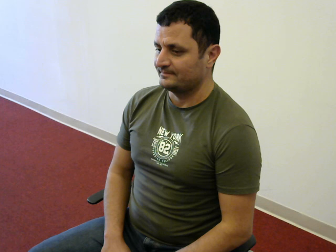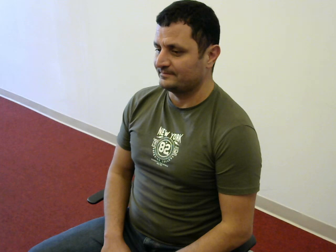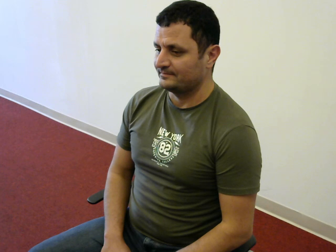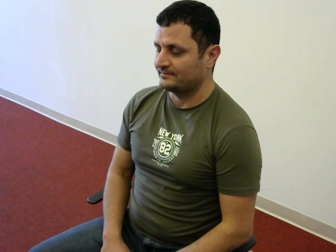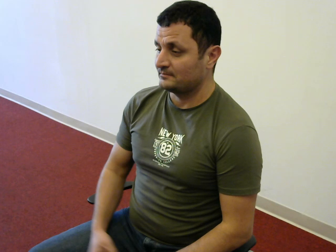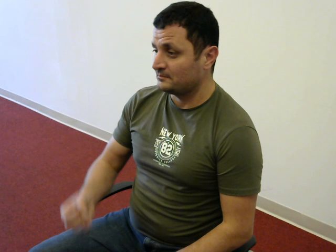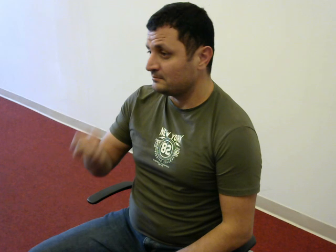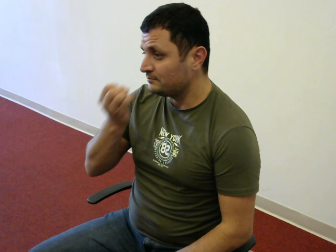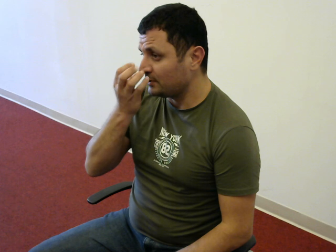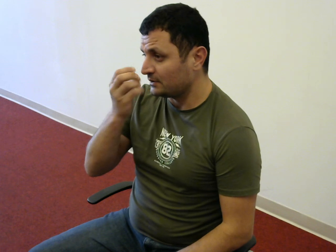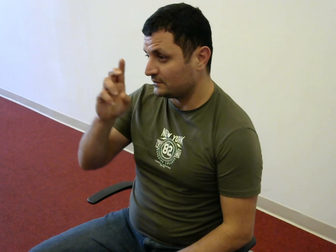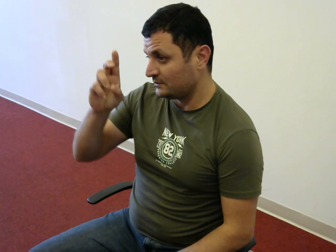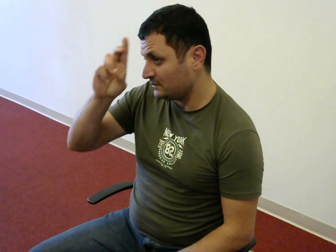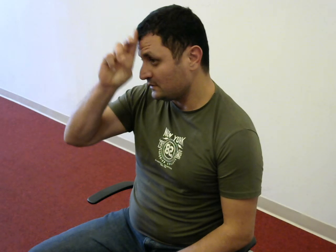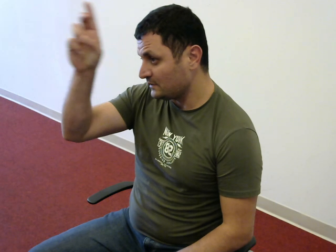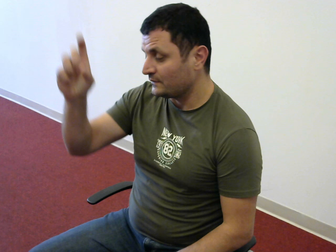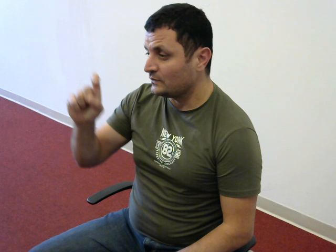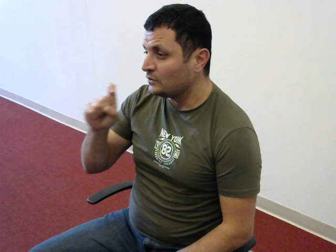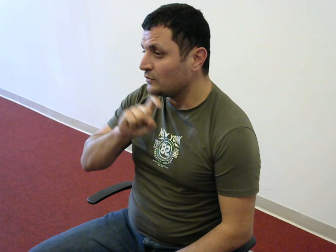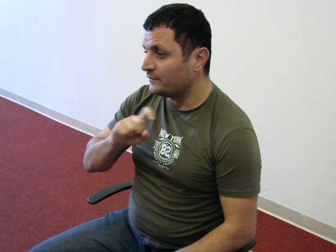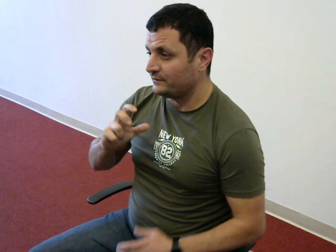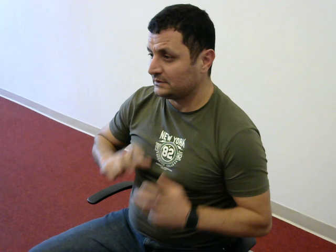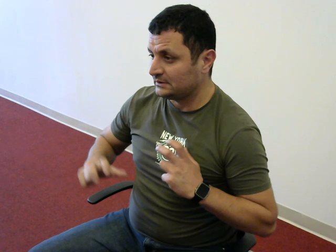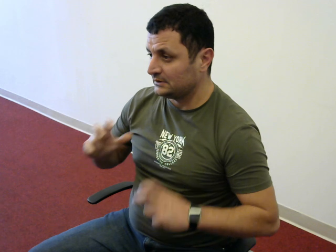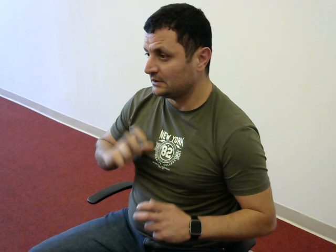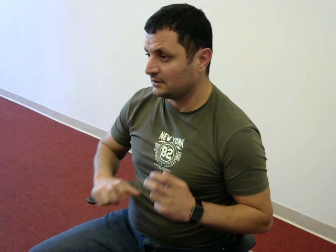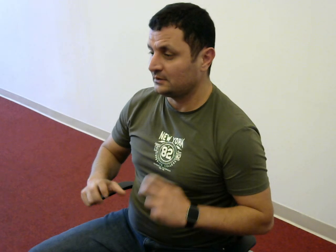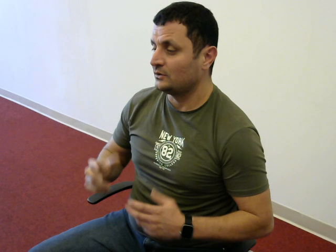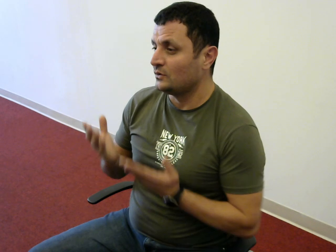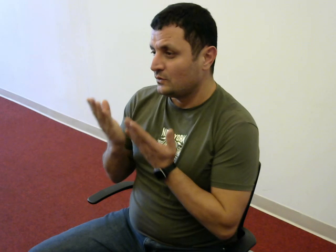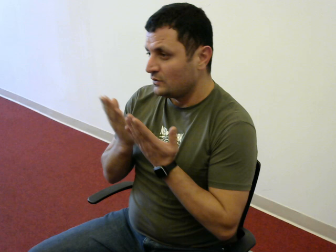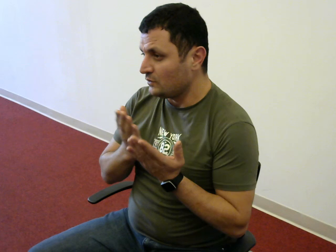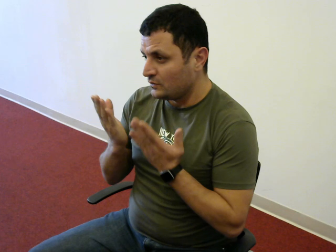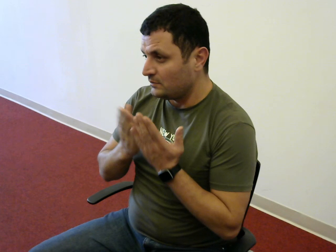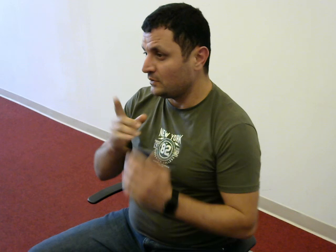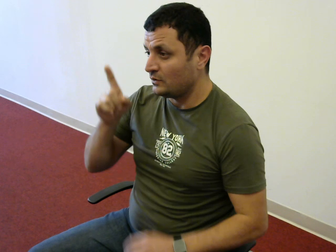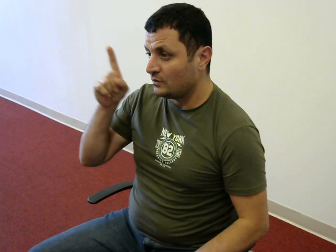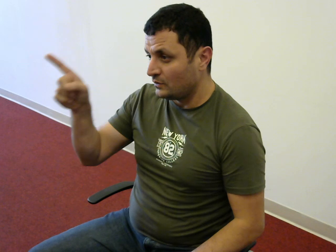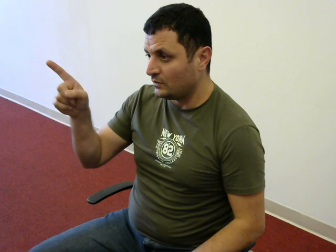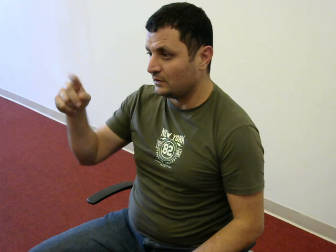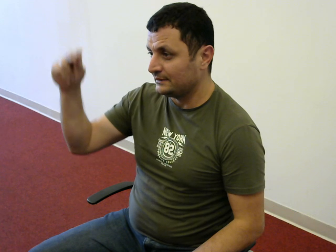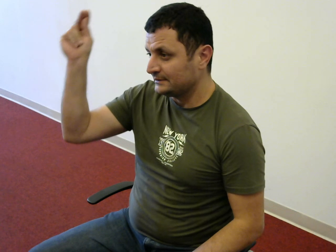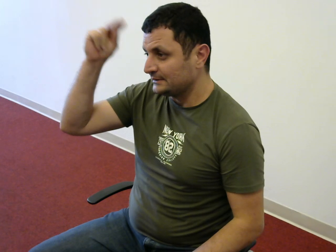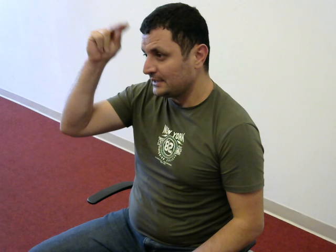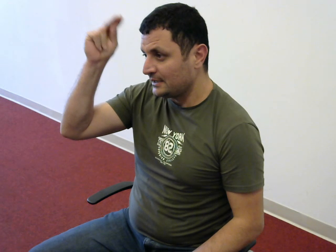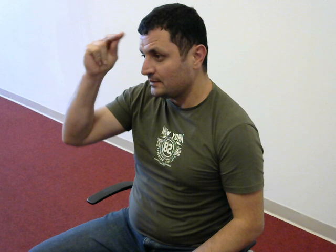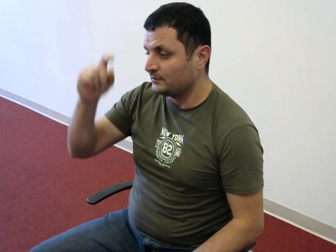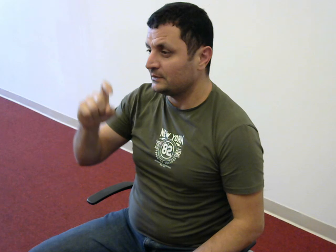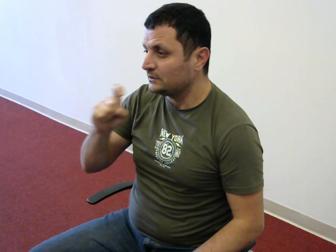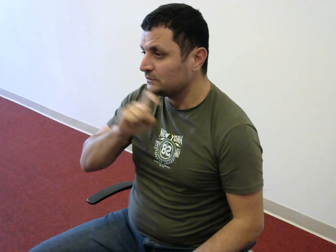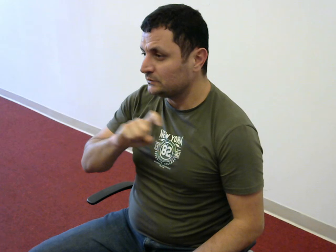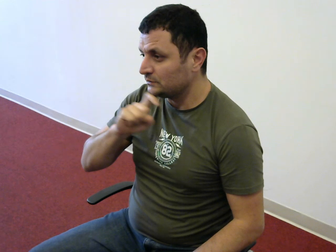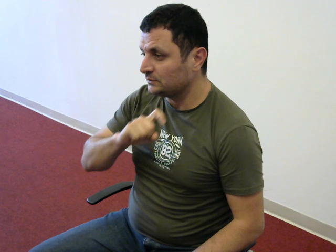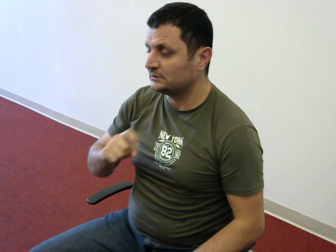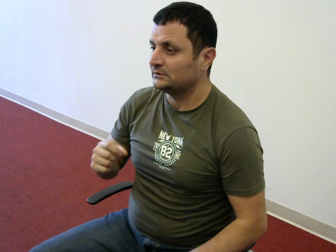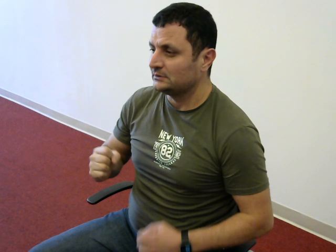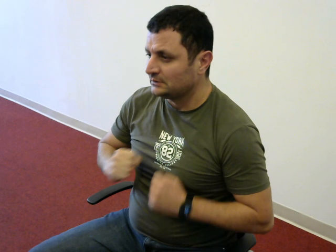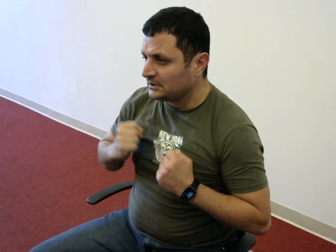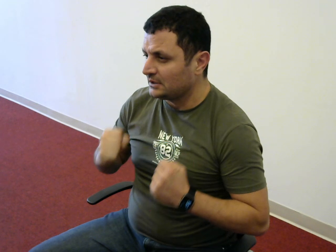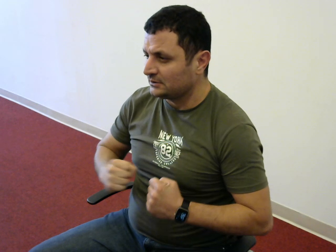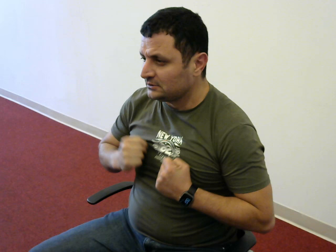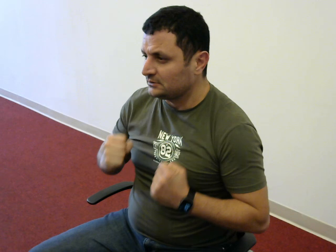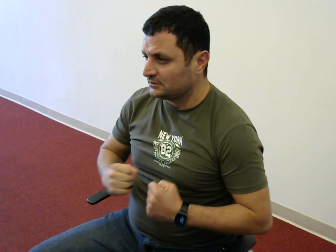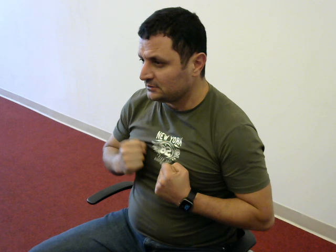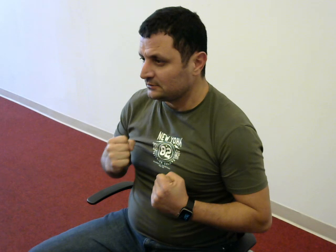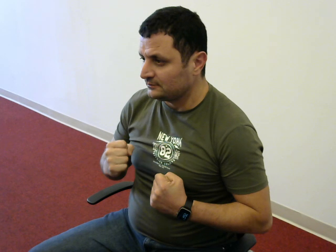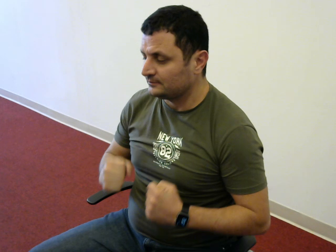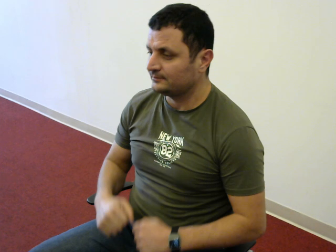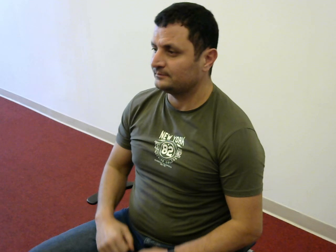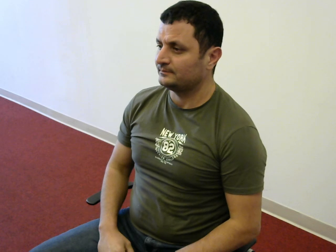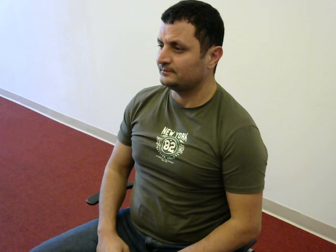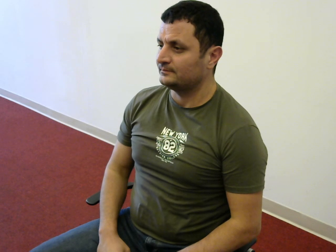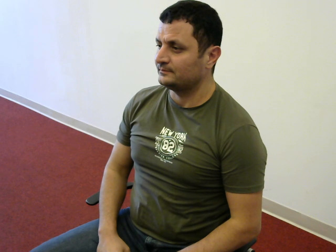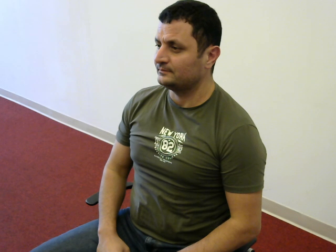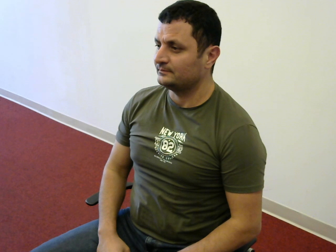Bakı Dövlət Universitetində oxuyan o tələbə çalışqandır